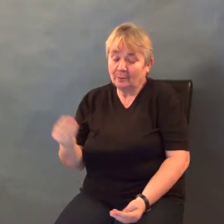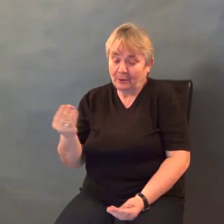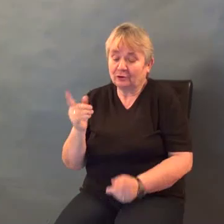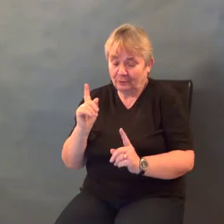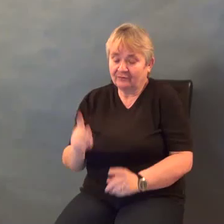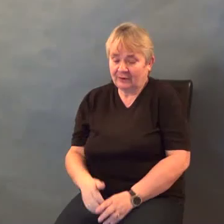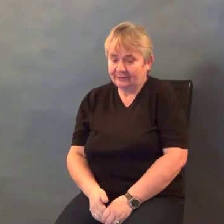Może trzeba uważać.